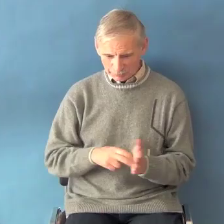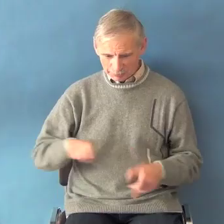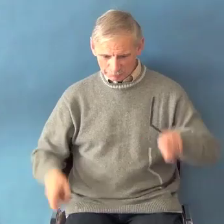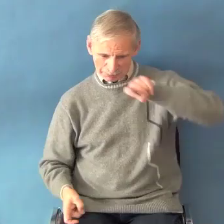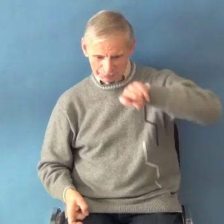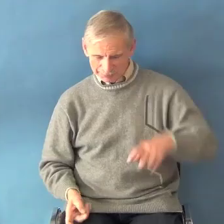Krzesło się wykrzywia.